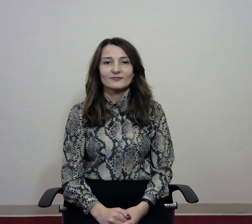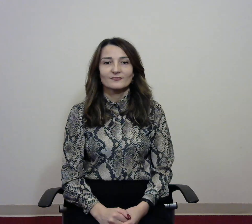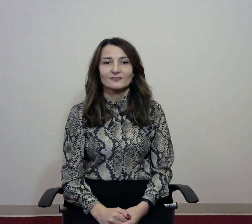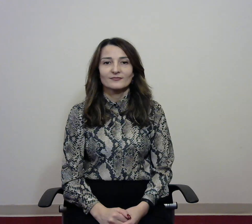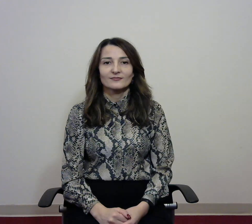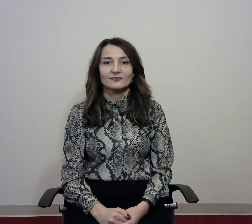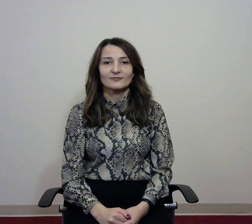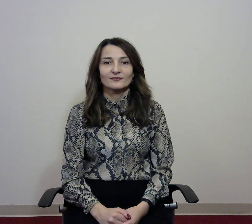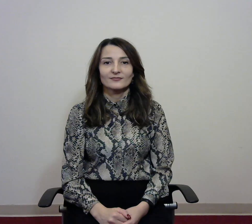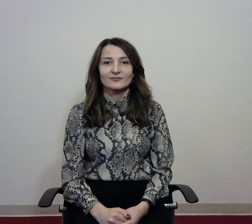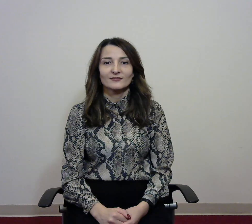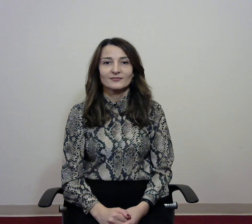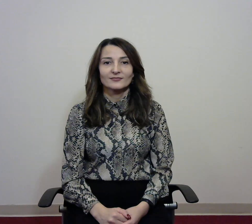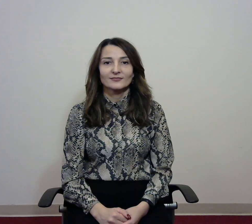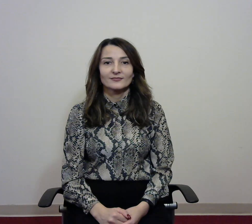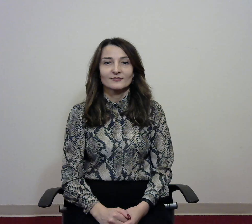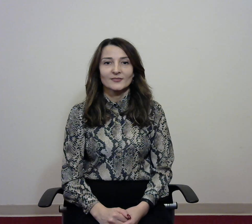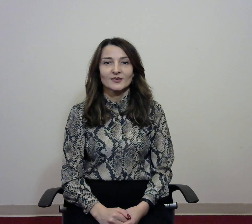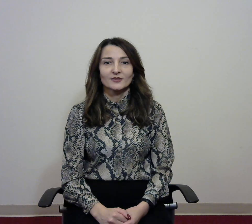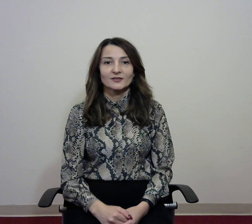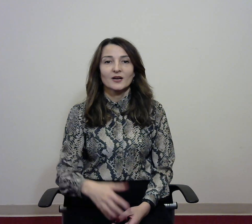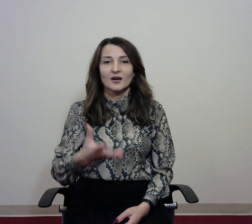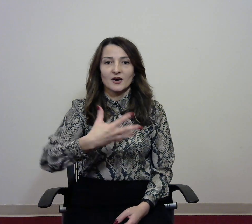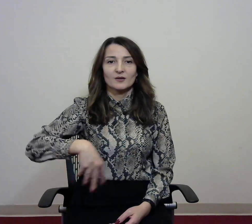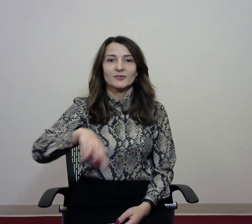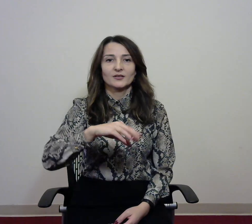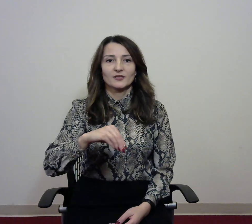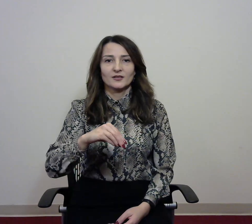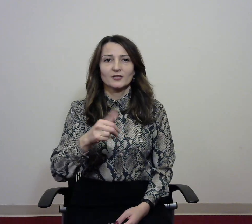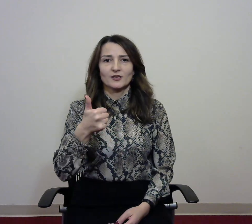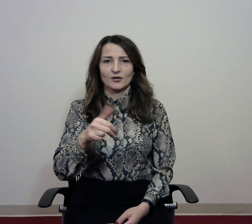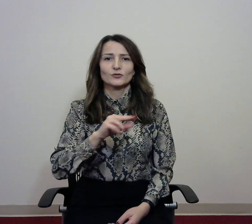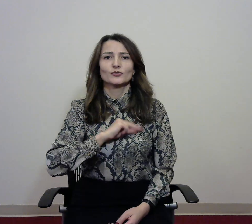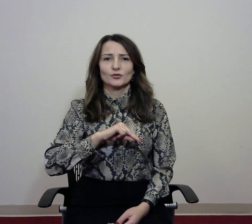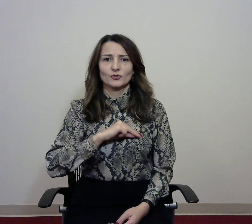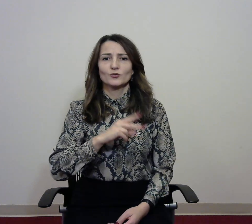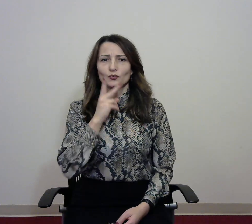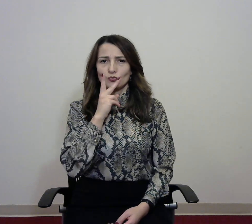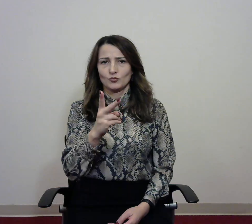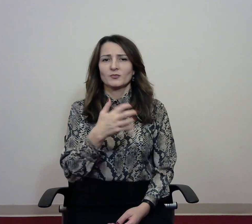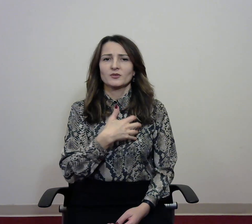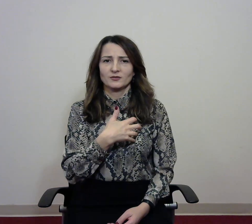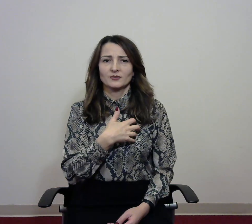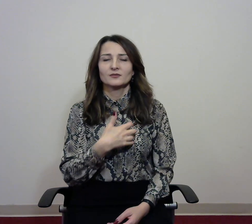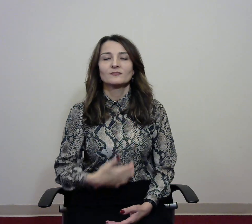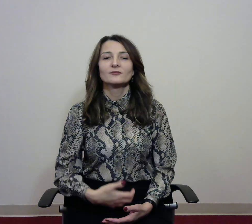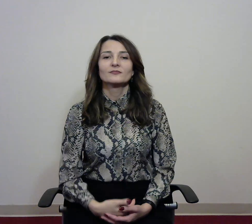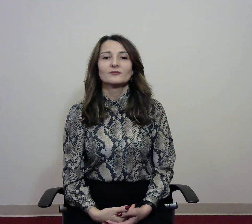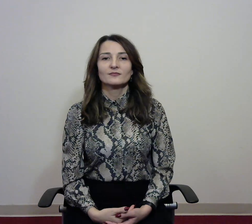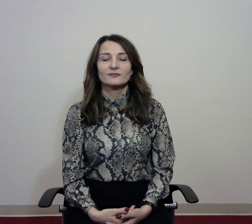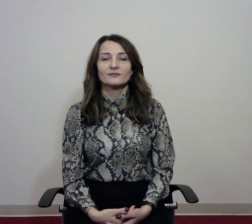Hamı yaxşı işlər görmək istəyir